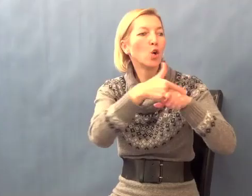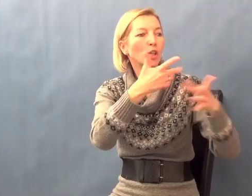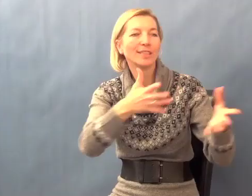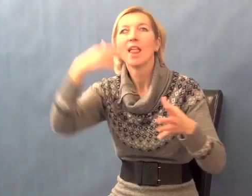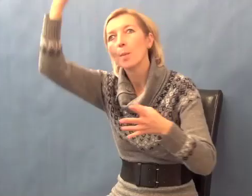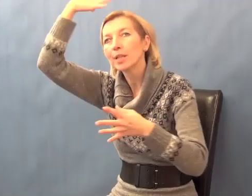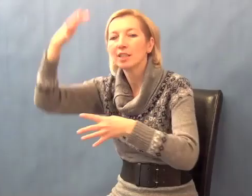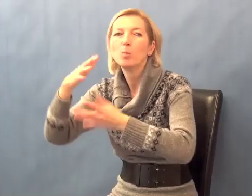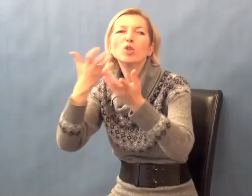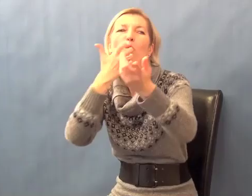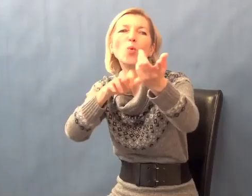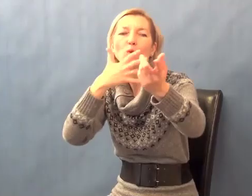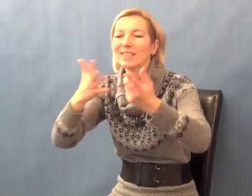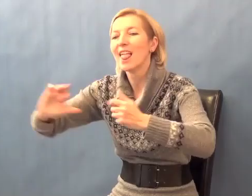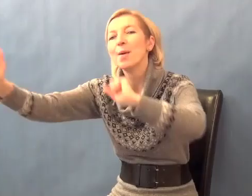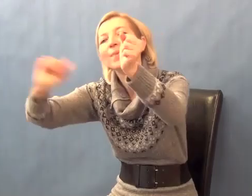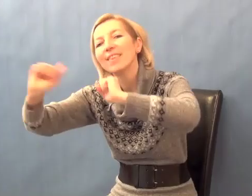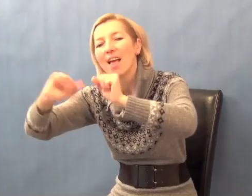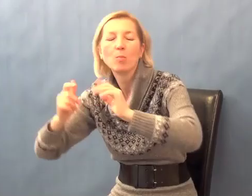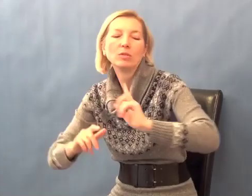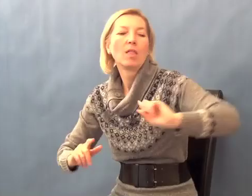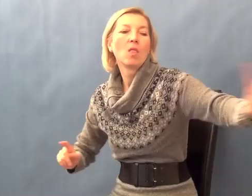A tam jest koń pod prysznicem, myją go, bo jest gorąco.